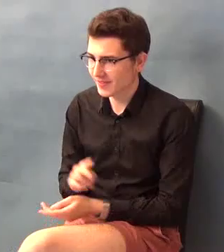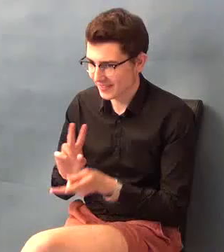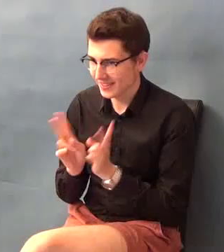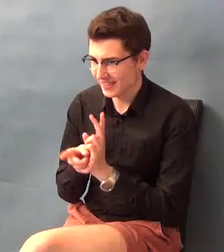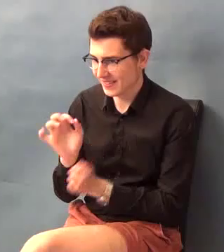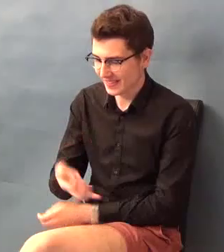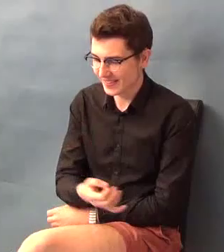Spotkamy się, dobrze.